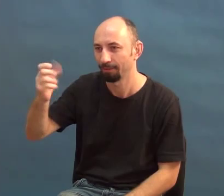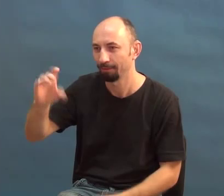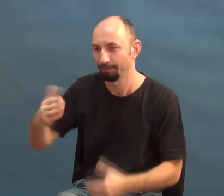Koniec.